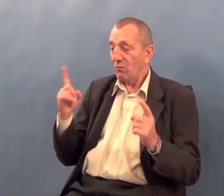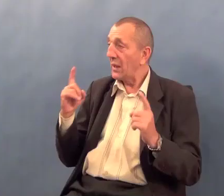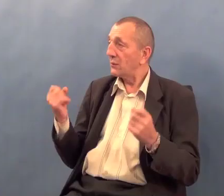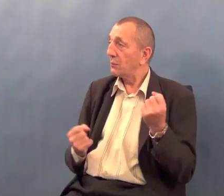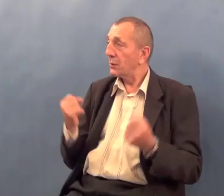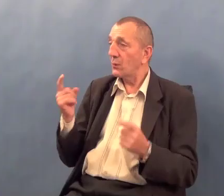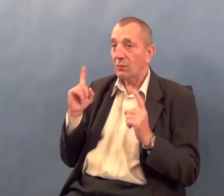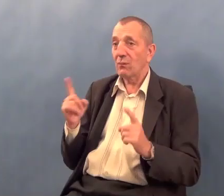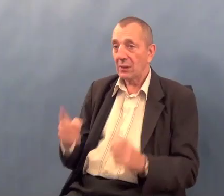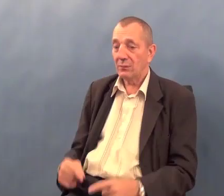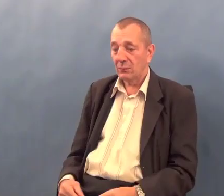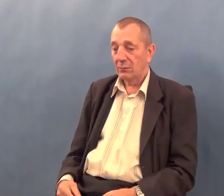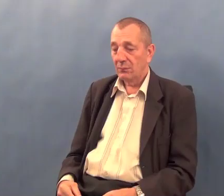Uwaga na samochód.